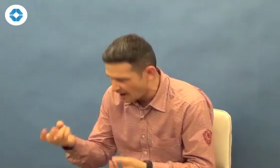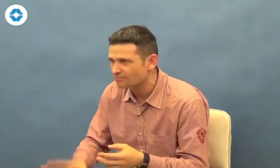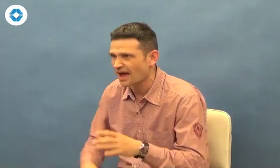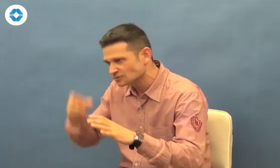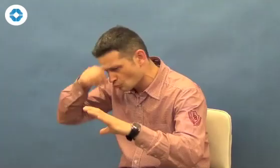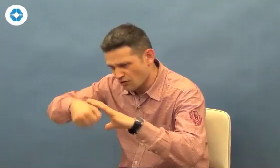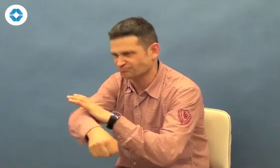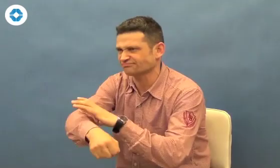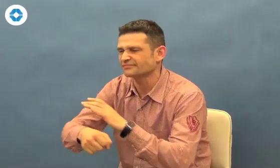Pies wkłada łeb do słoja.